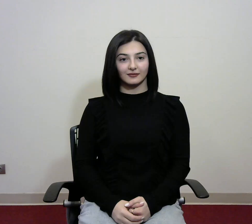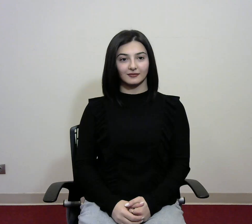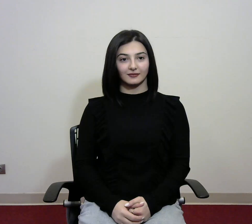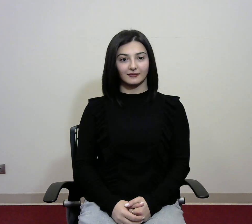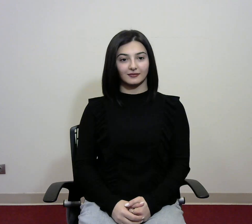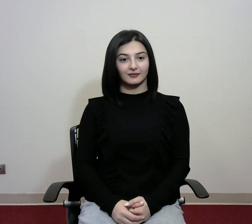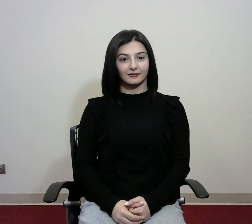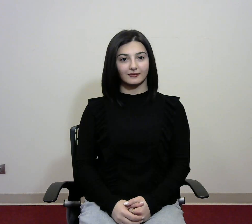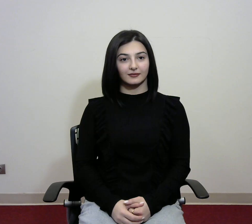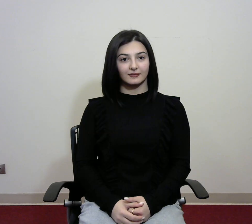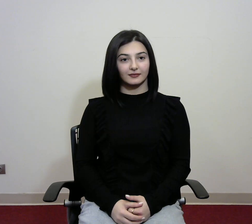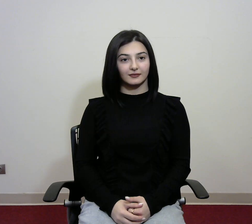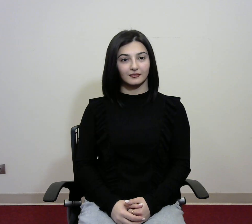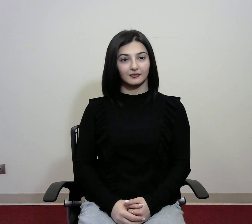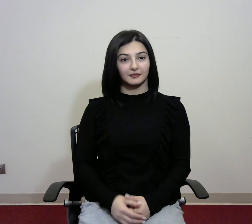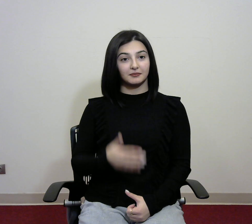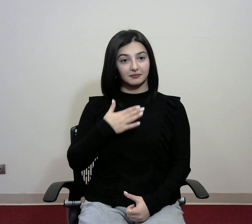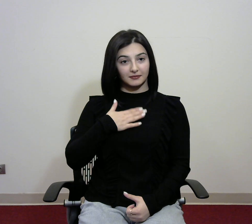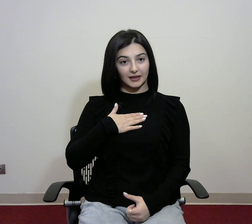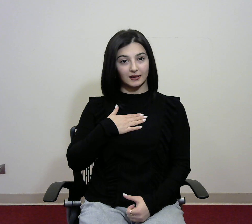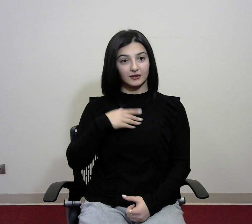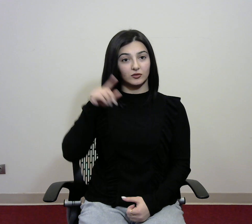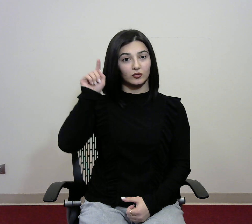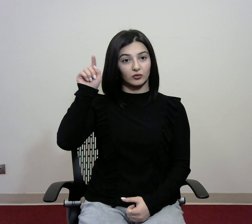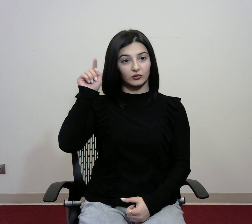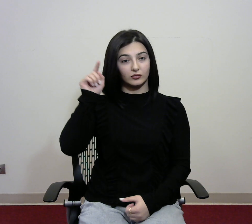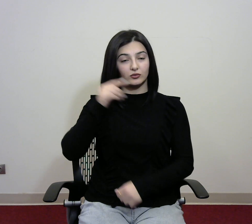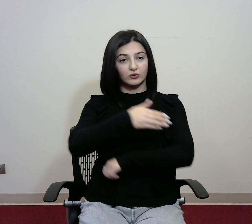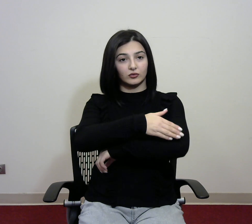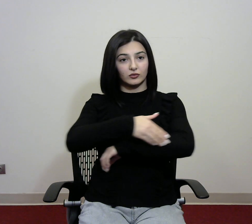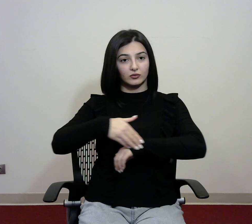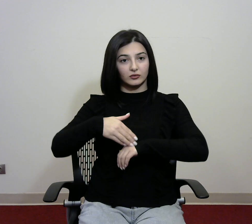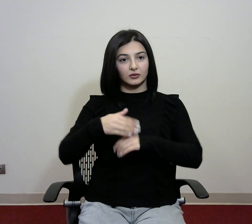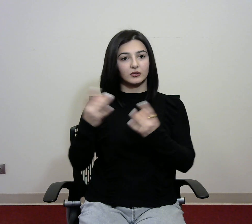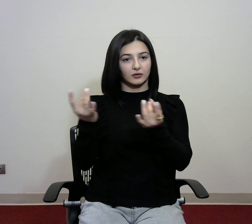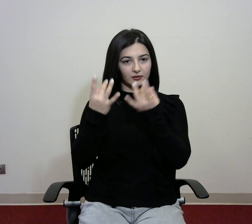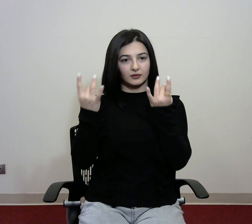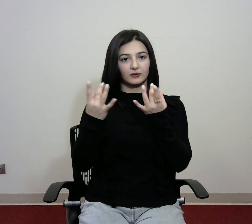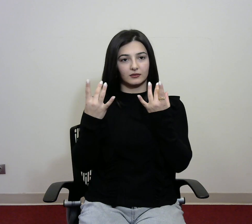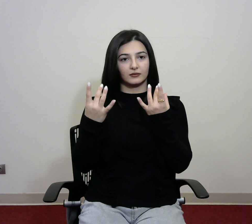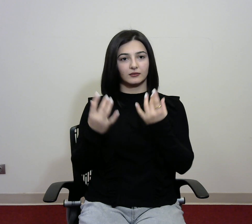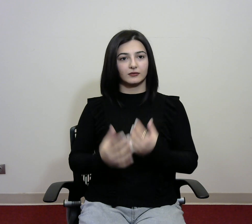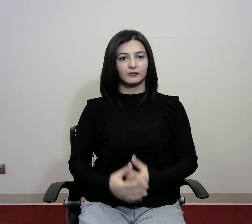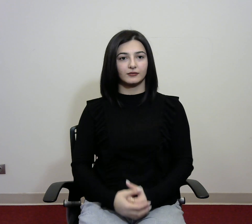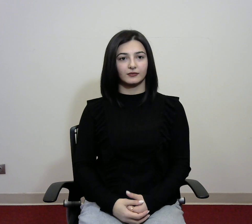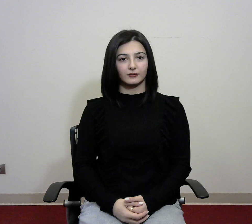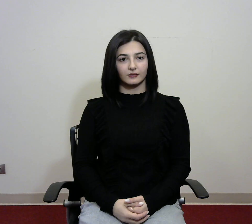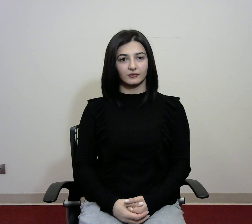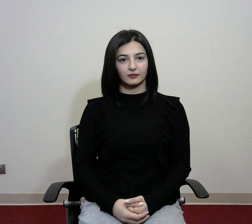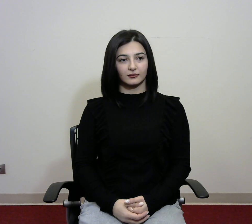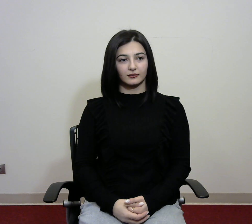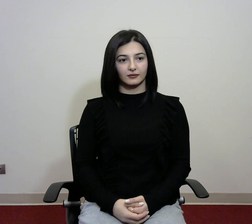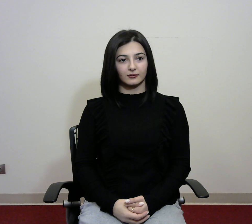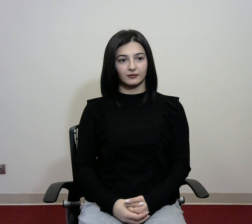Mənə oranın ünvanını deyin